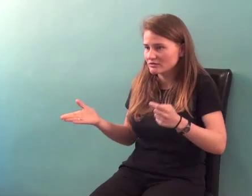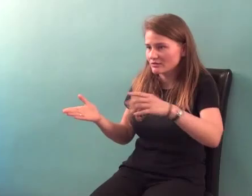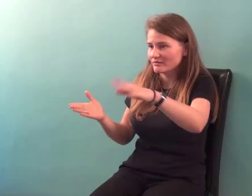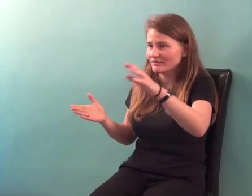Nie mam nic pilnego.